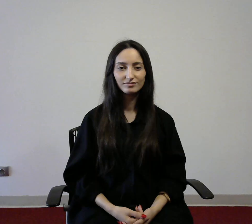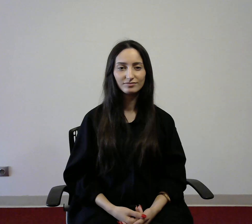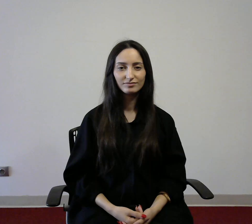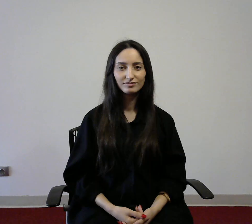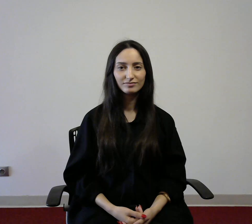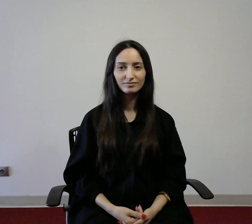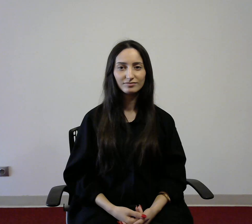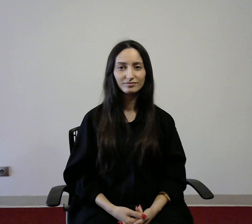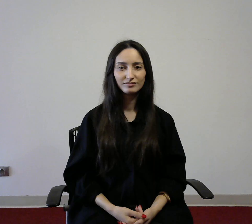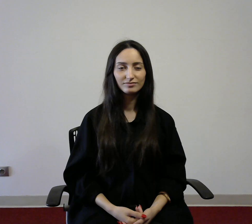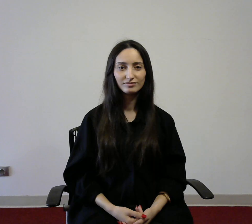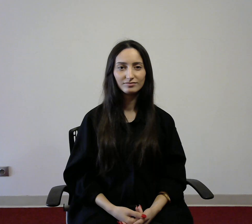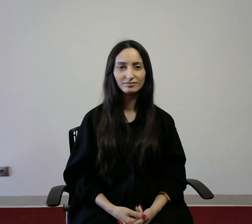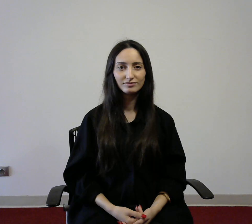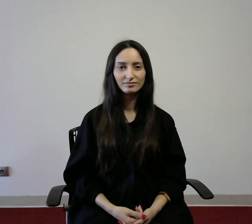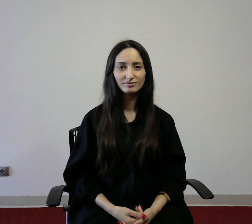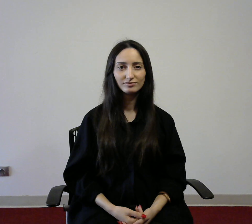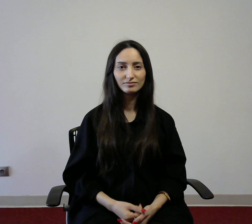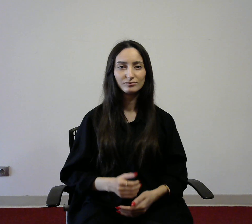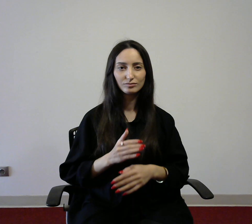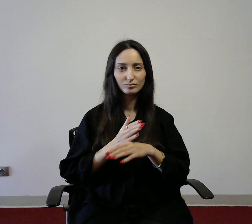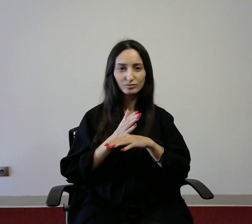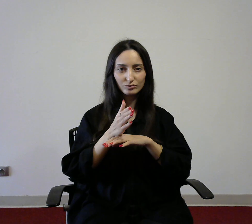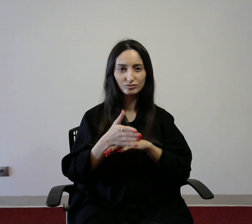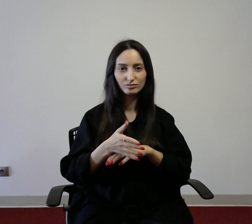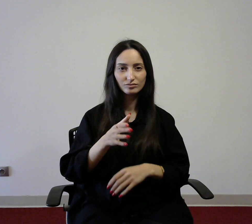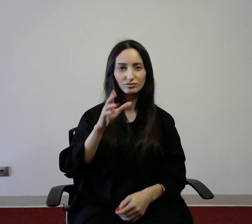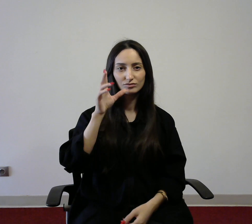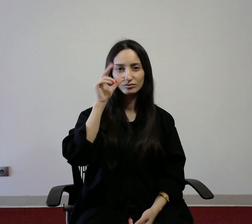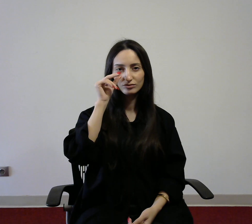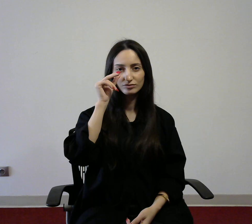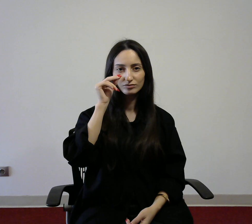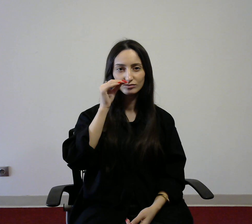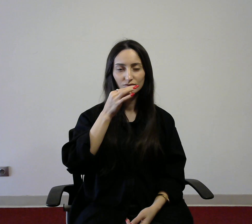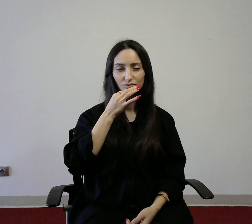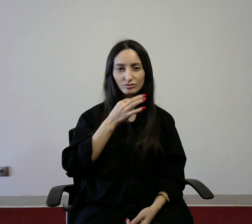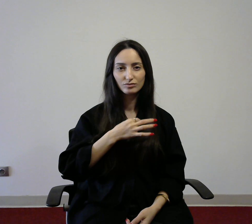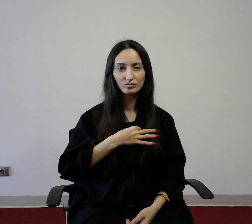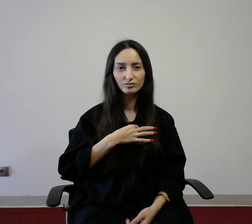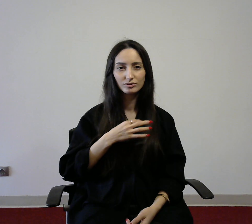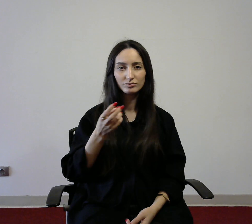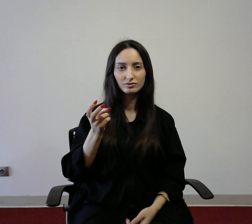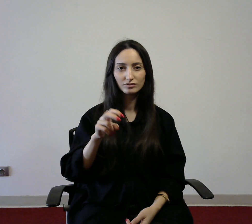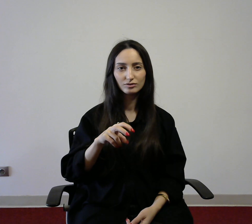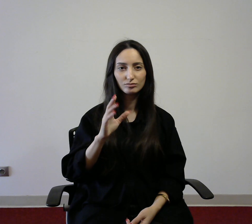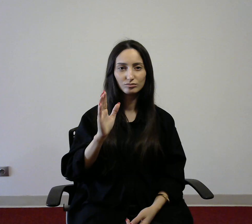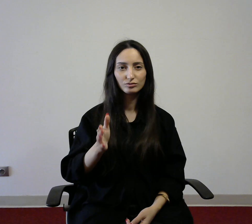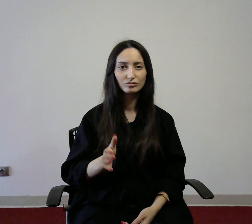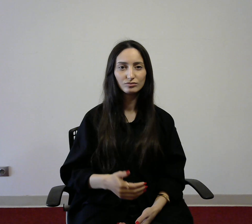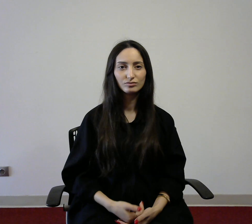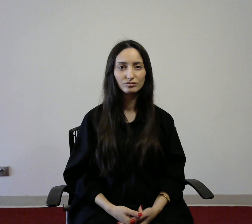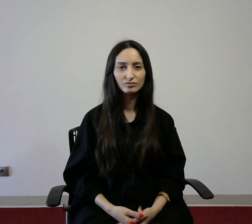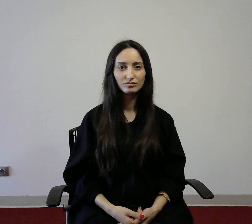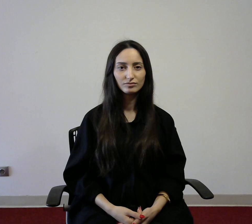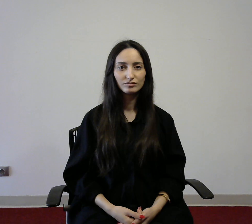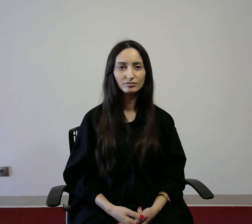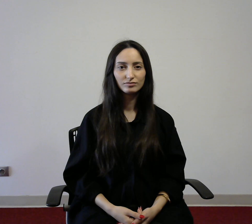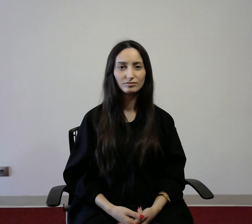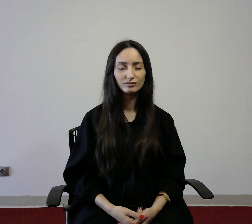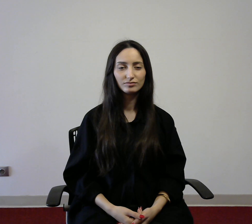Müraciətimə nə vaxt cavab gələcək?